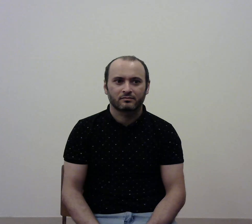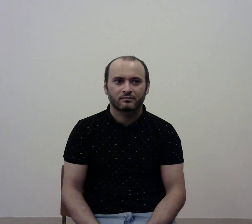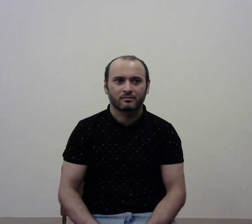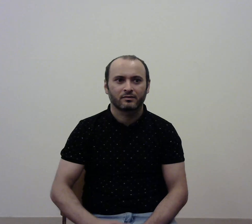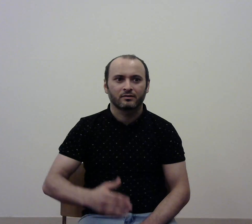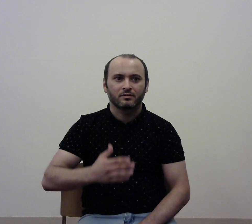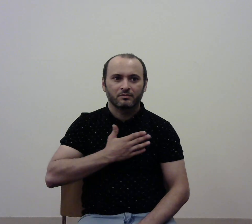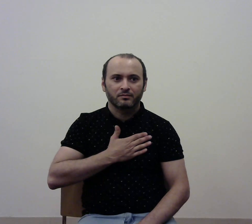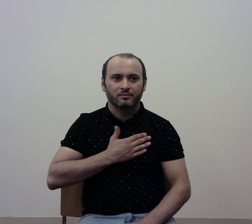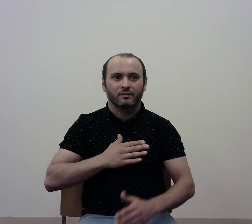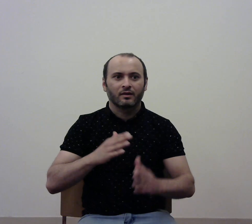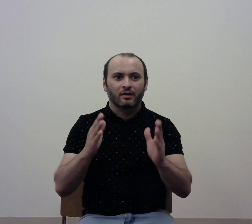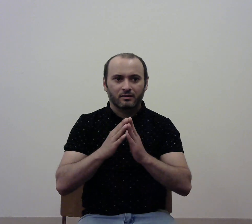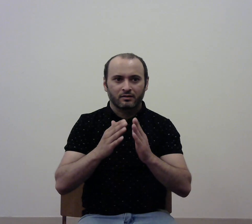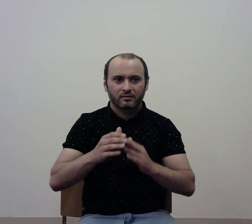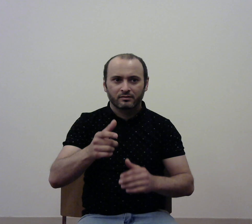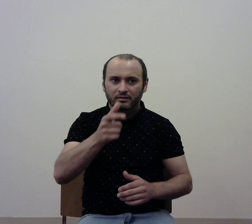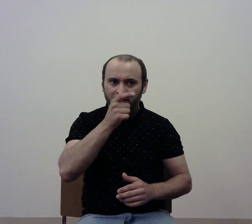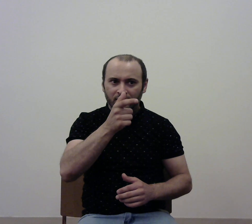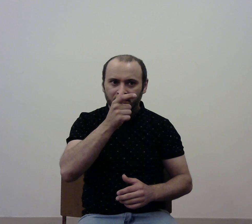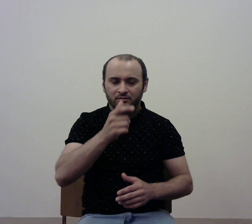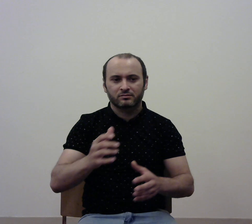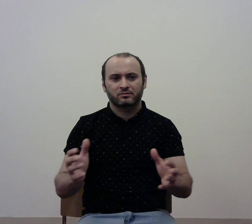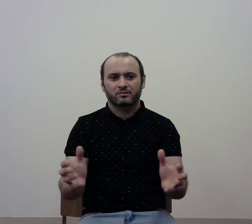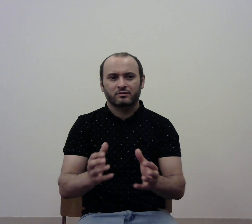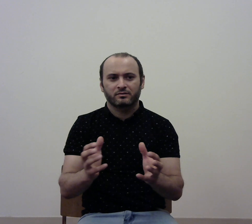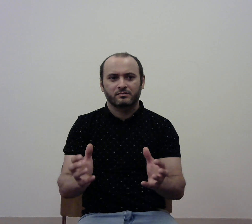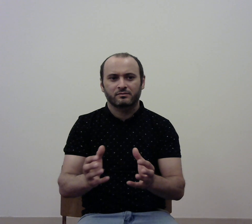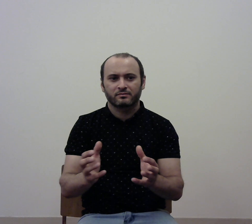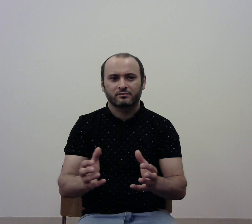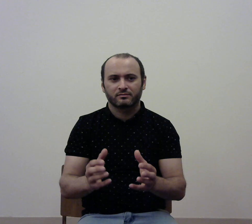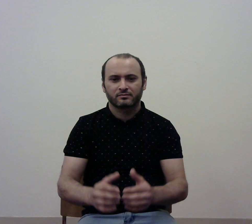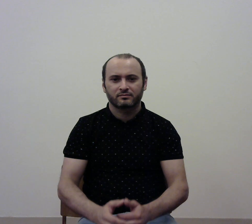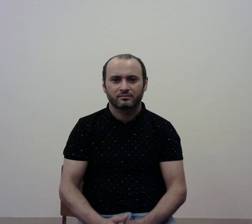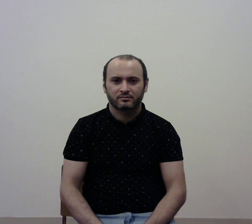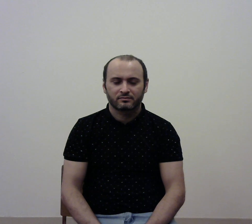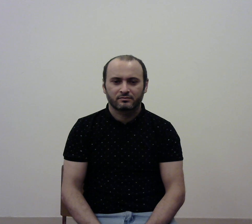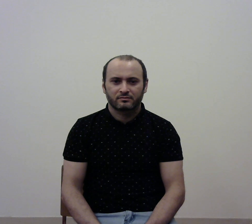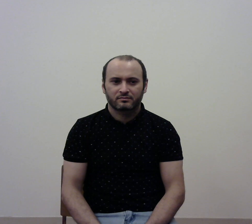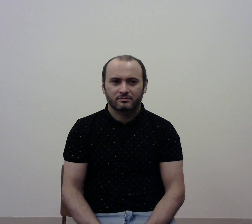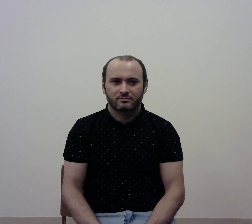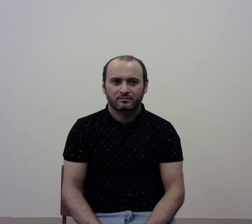Mən evdə it saxlayıram